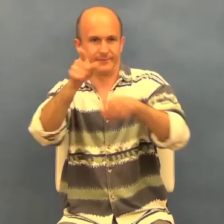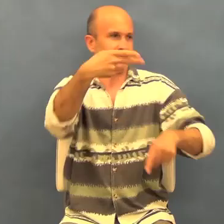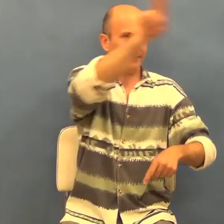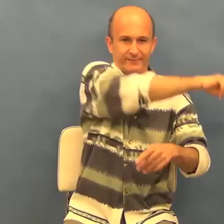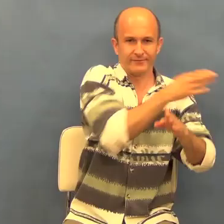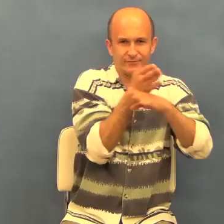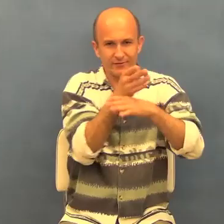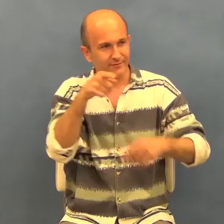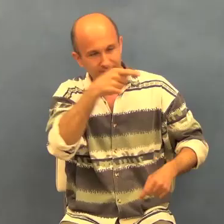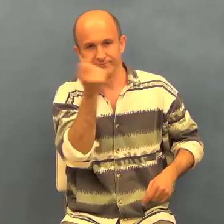Chowa się, rzuca.